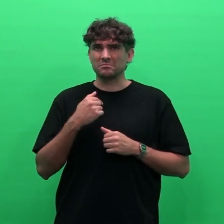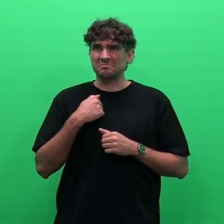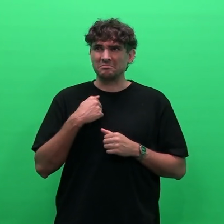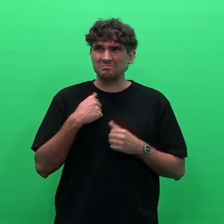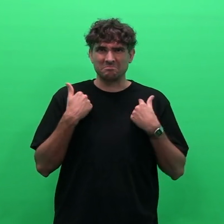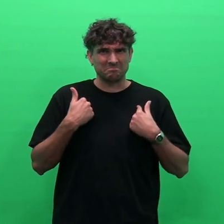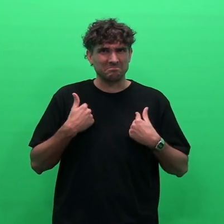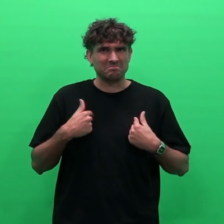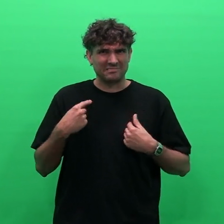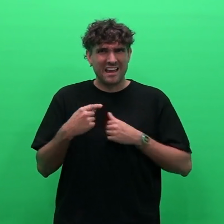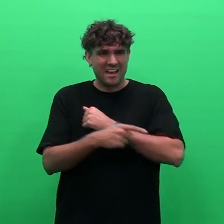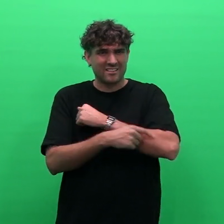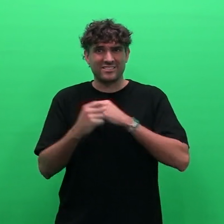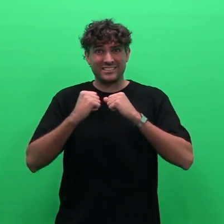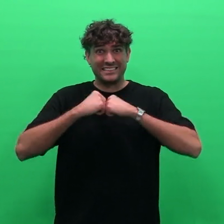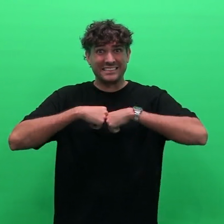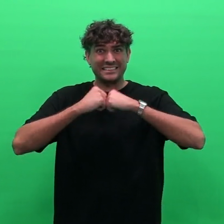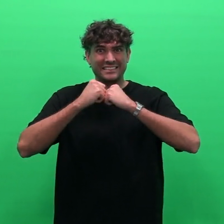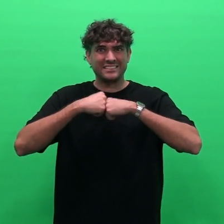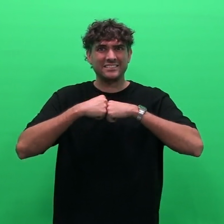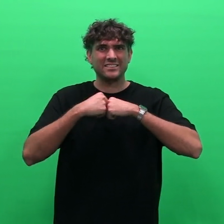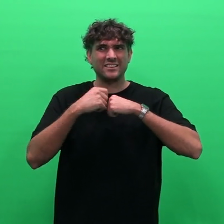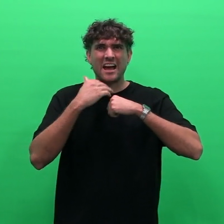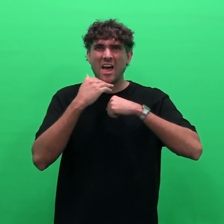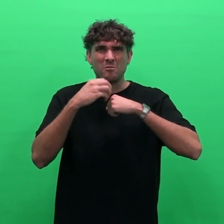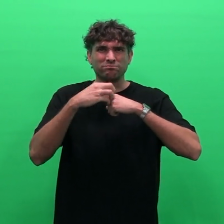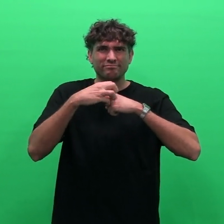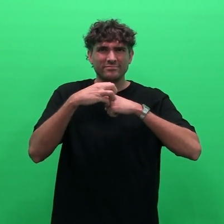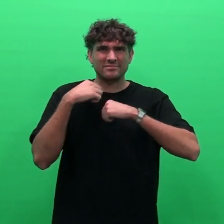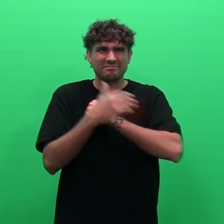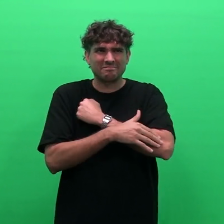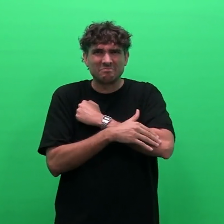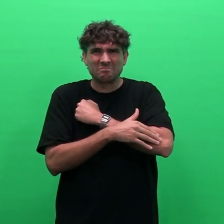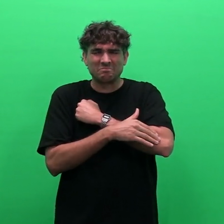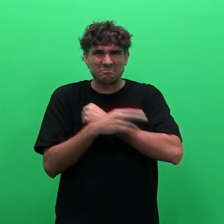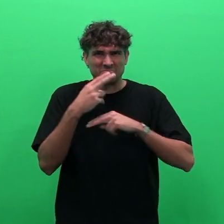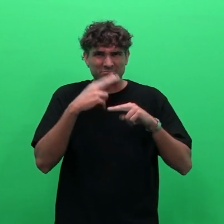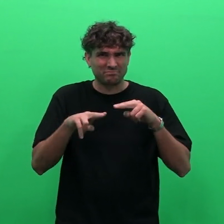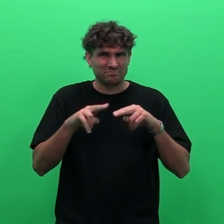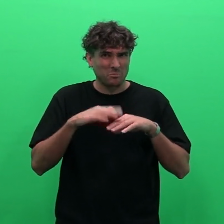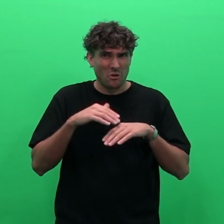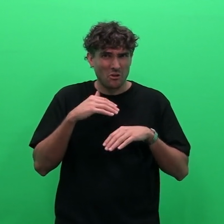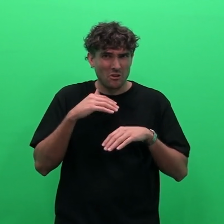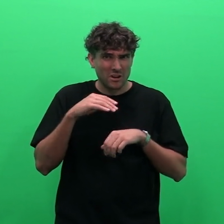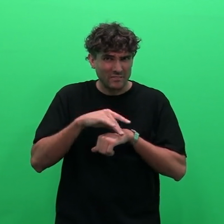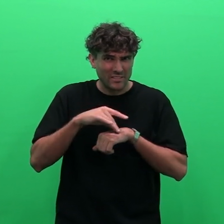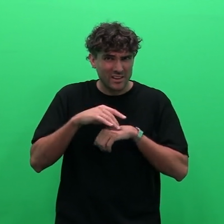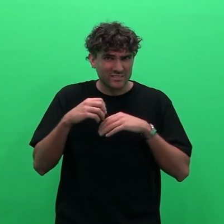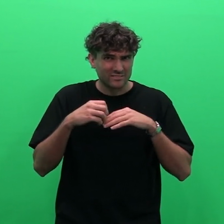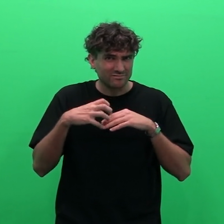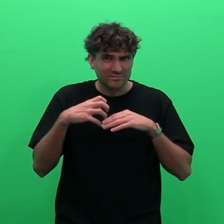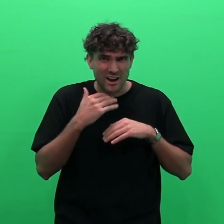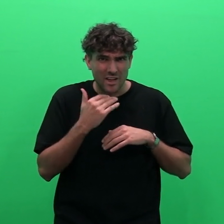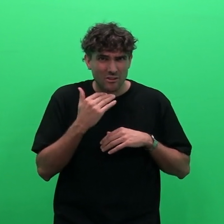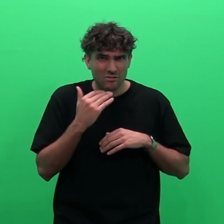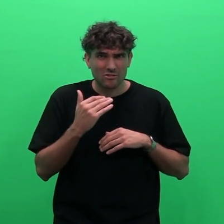Noto que al colze, a l'articulació, tinc alguna cosa, com un bony inflat. És estrany, pot ser per culpa d'alguna malaltia?